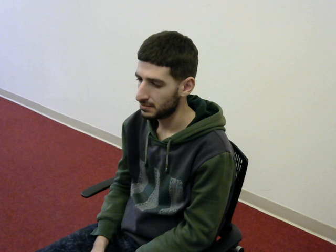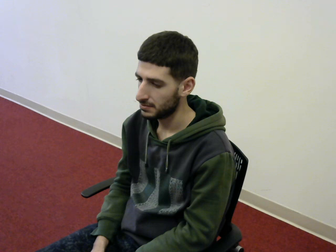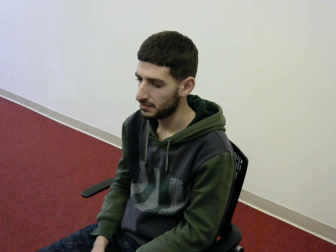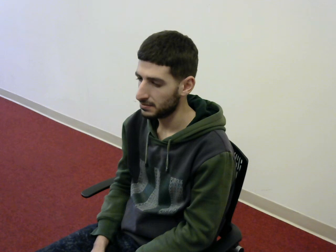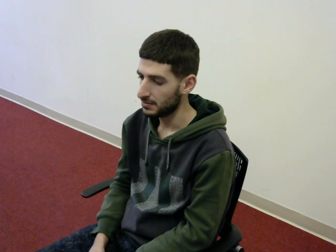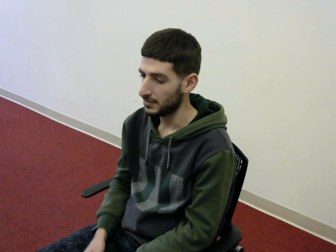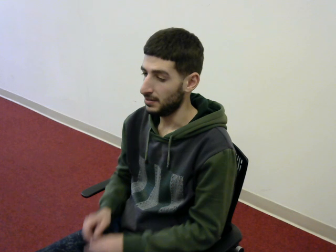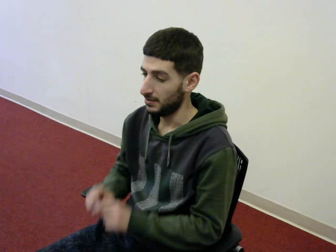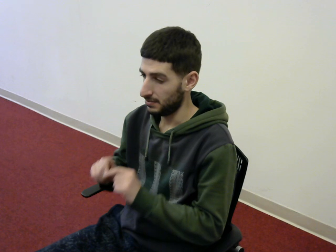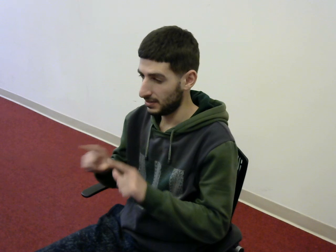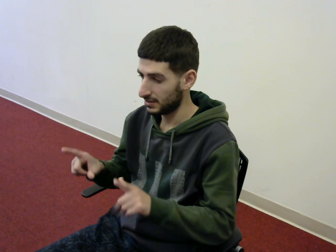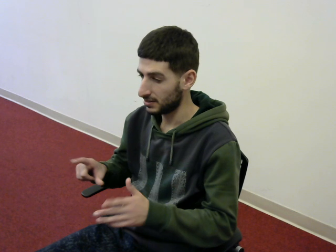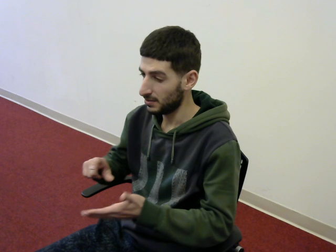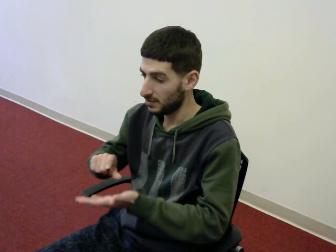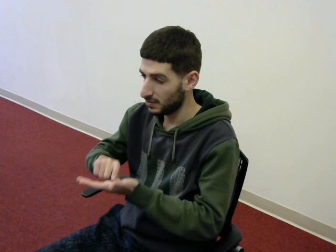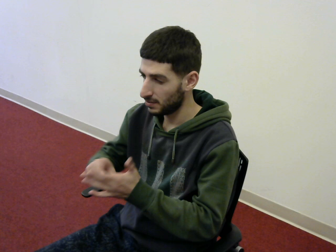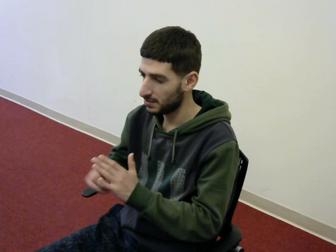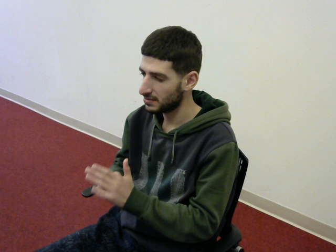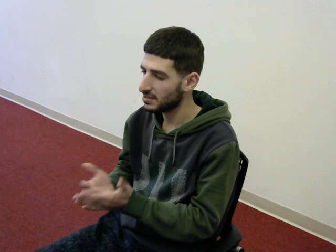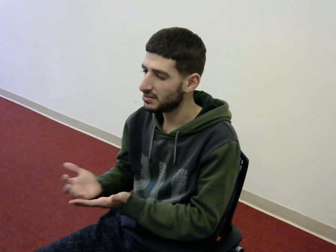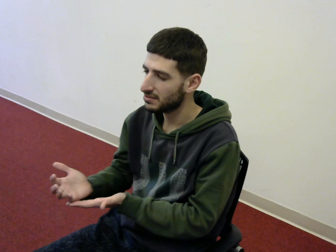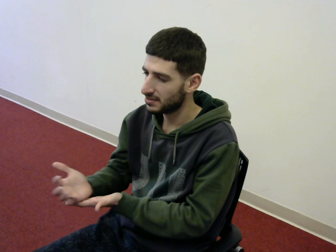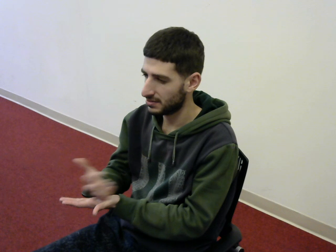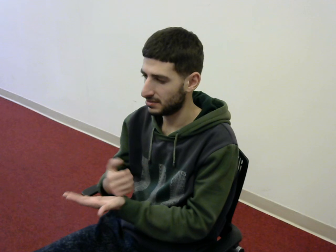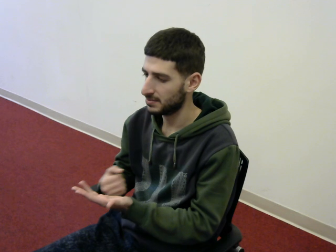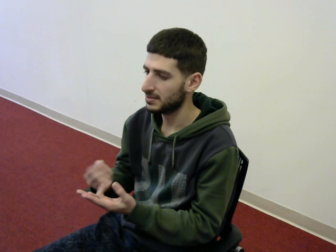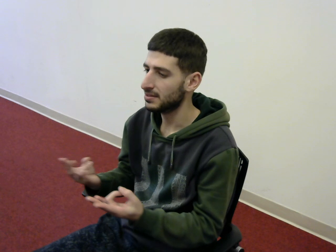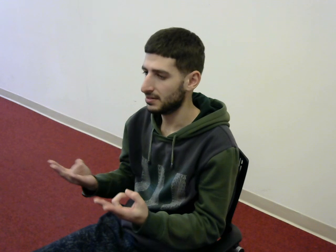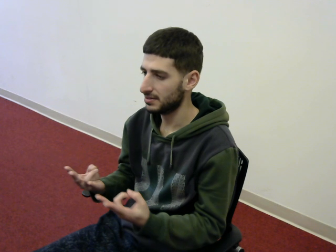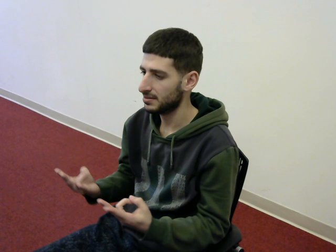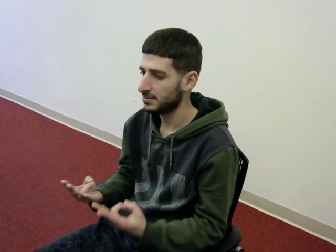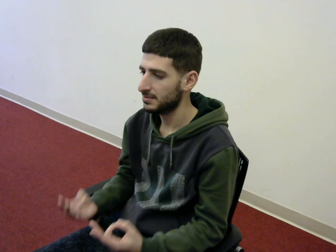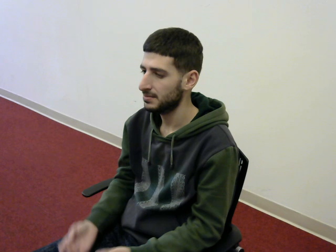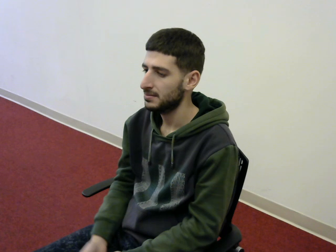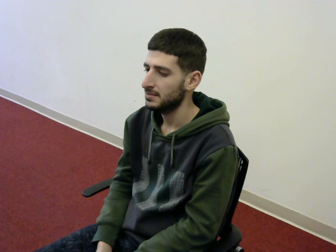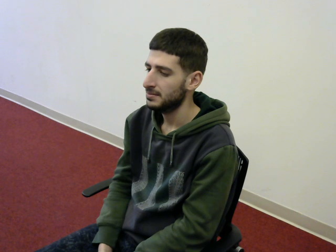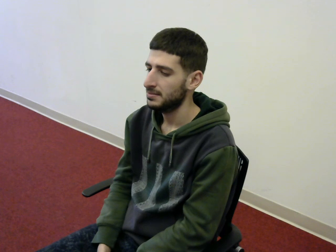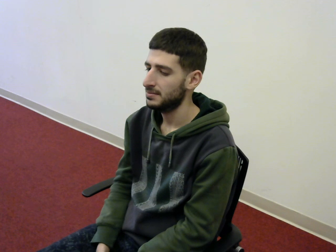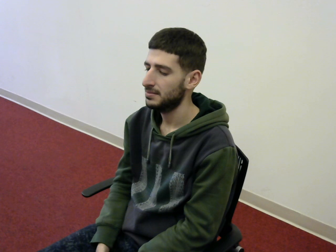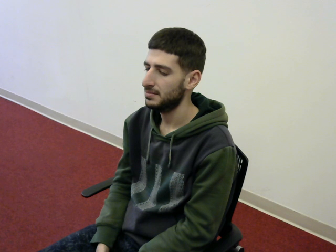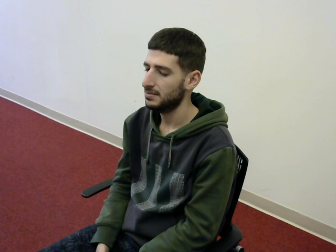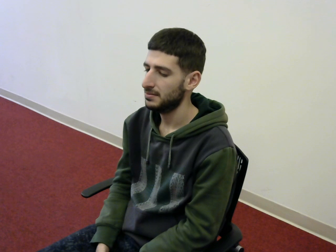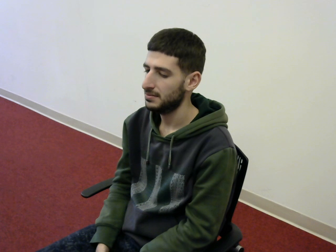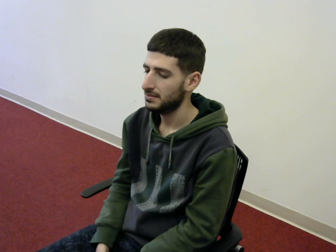Məktəbdə otaqları yığışdırmaq lazımdır